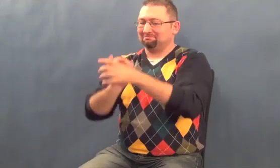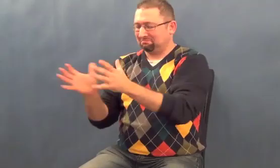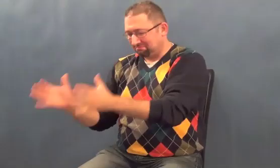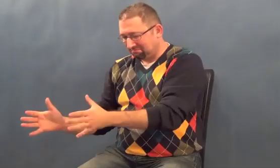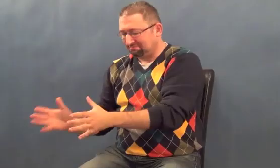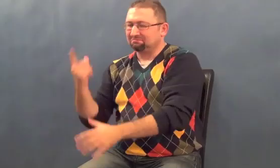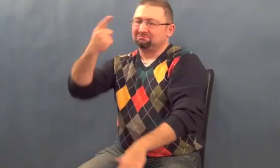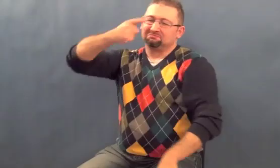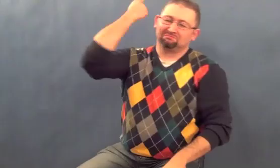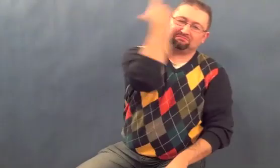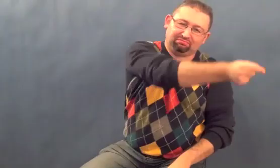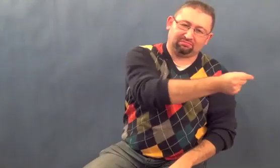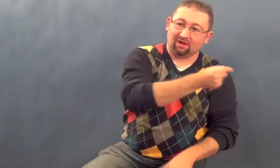Położyła jabłka i poszła.